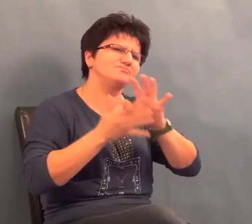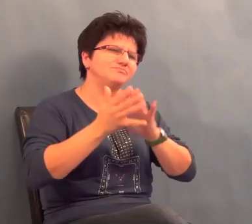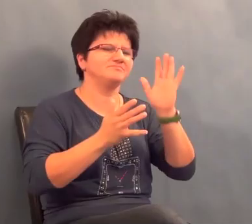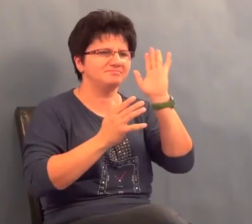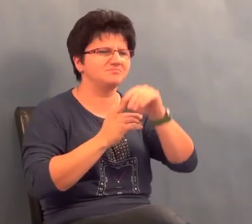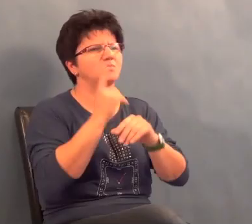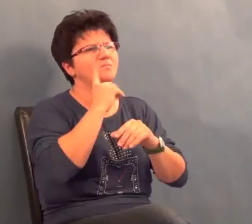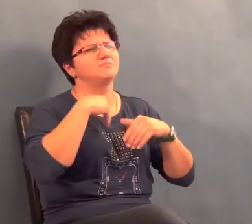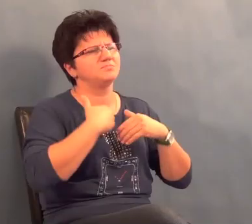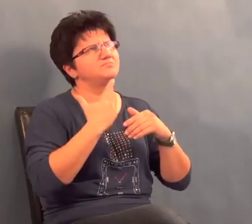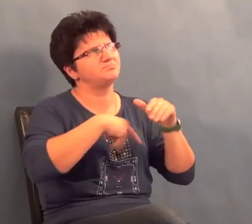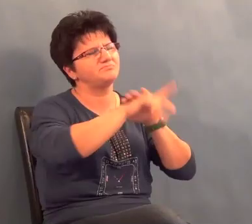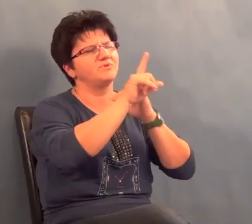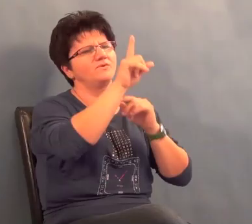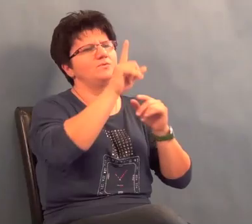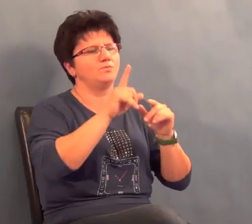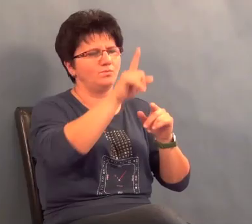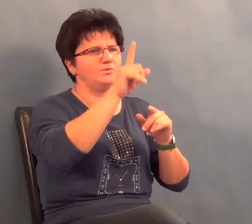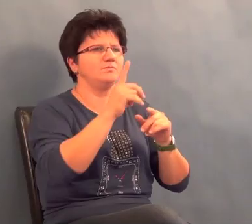Ten zmęczony chłopak idzie na górę do pokoju.